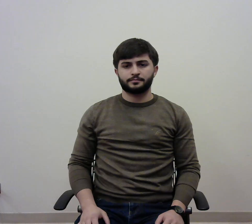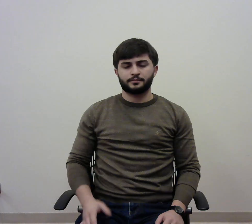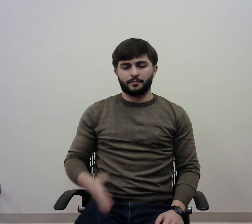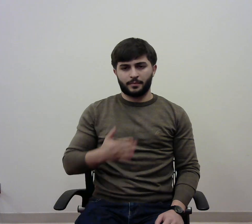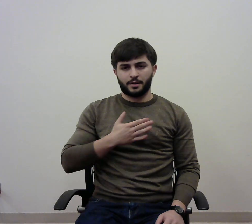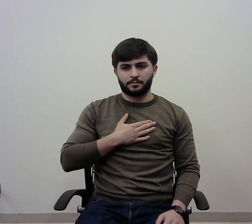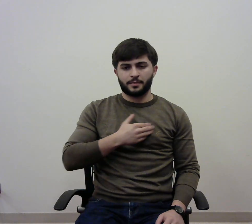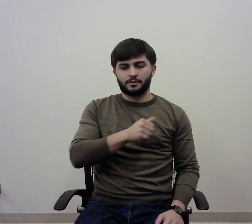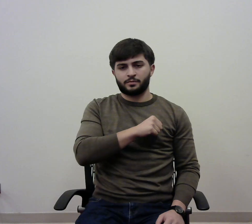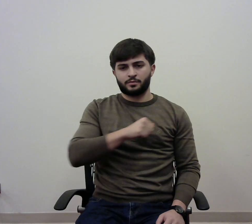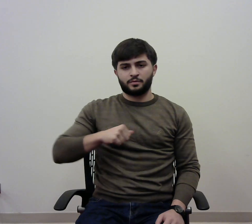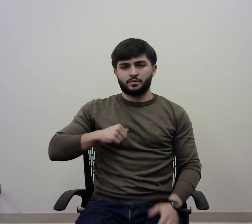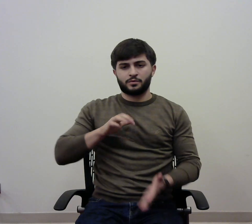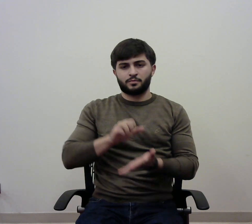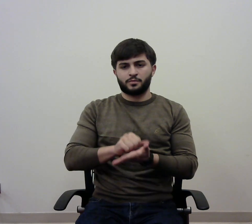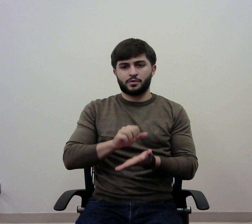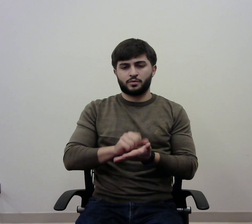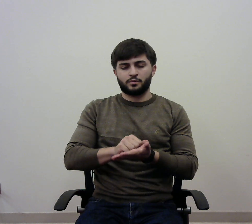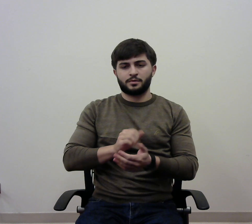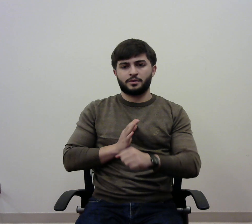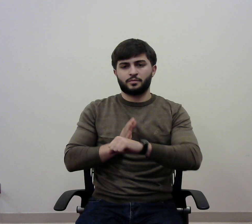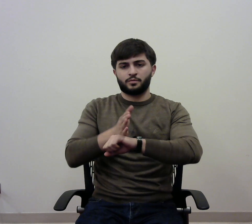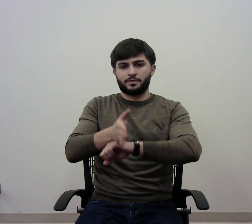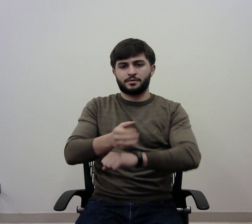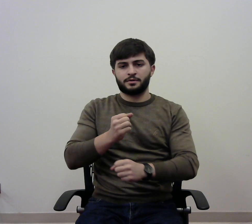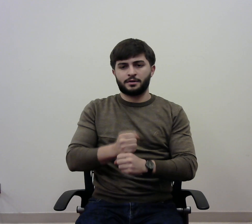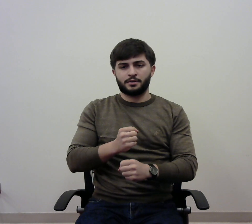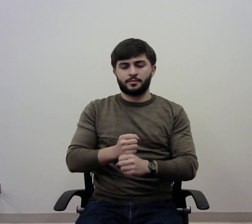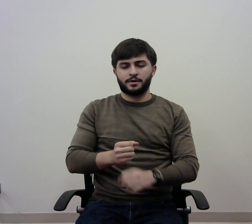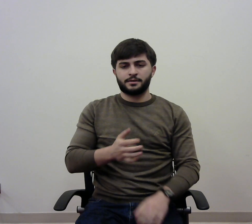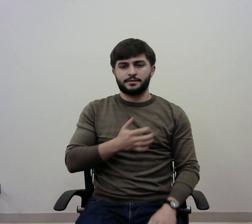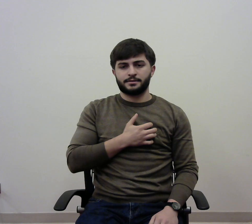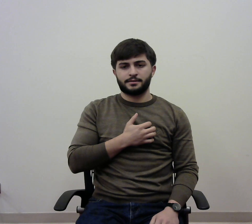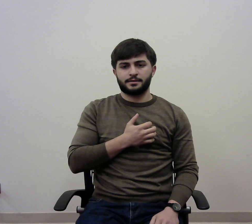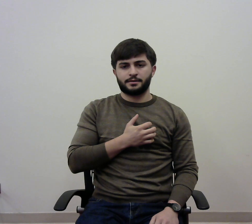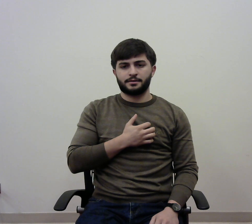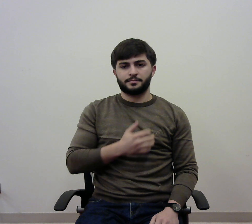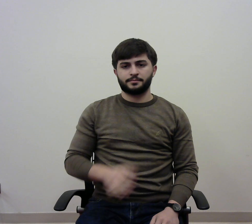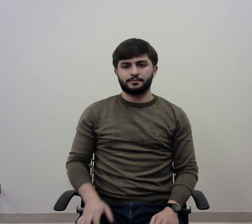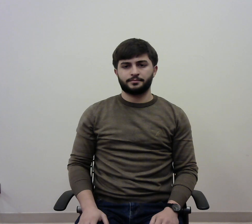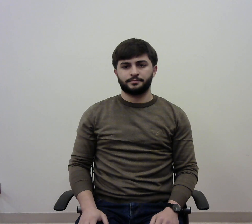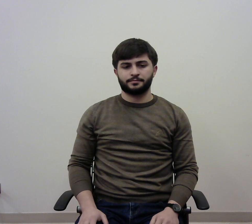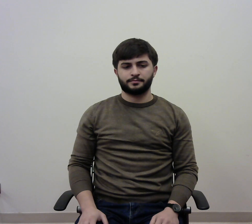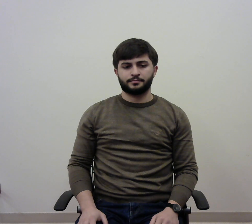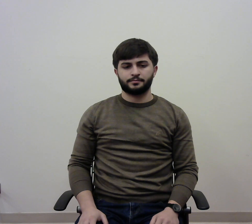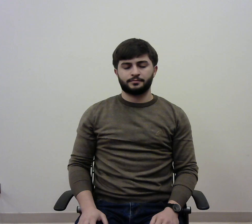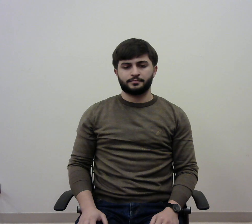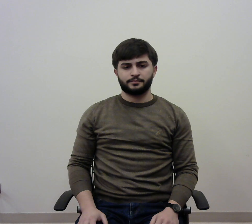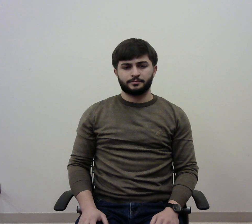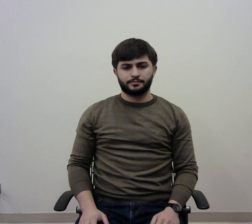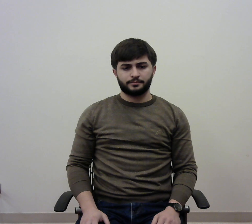Mən özünüməşğulluğa müraciət etmək istəyirəm